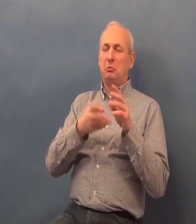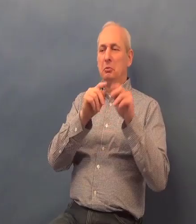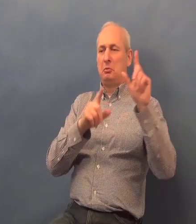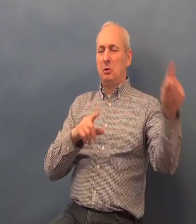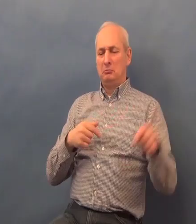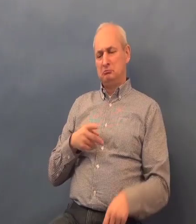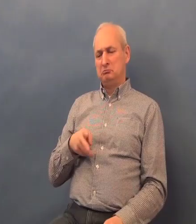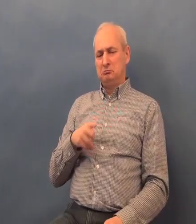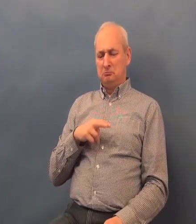A pan rozgląda się za nimi, spogląda na kosze.